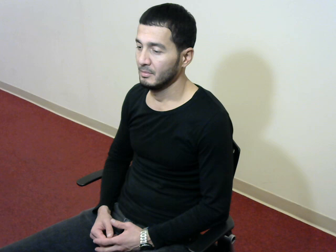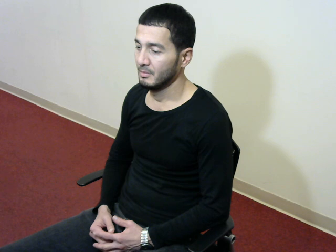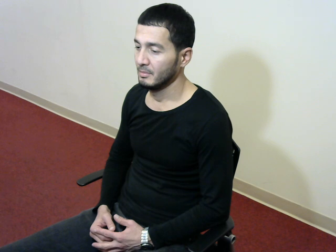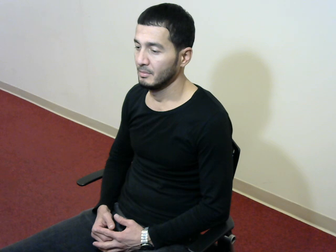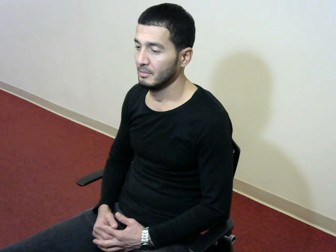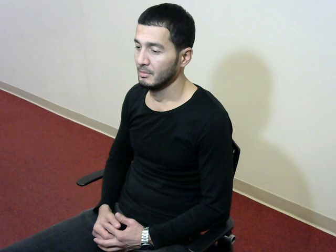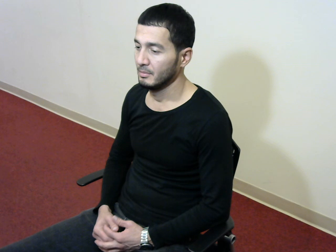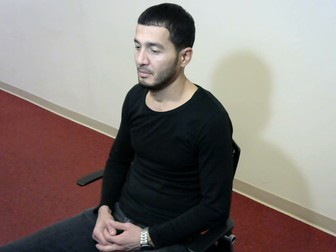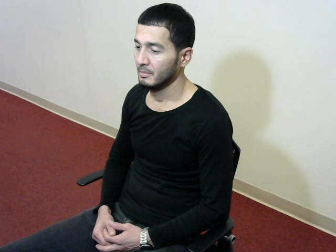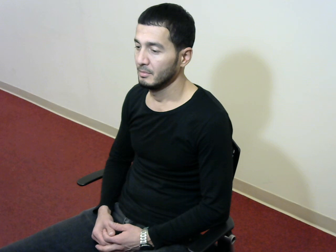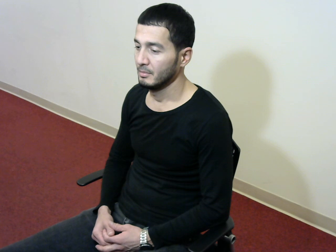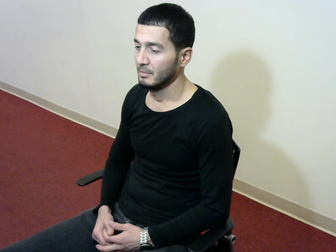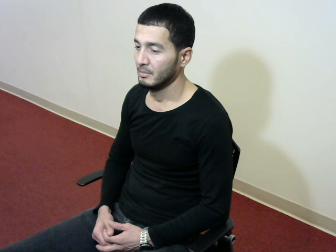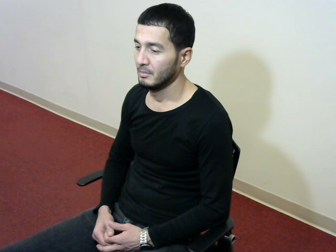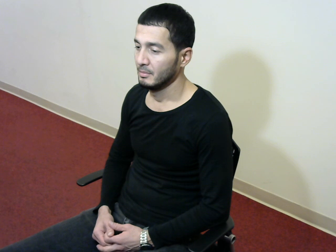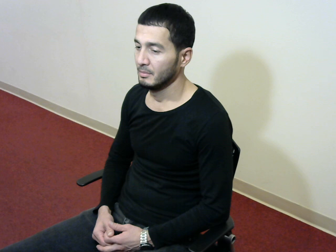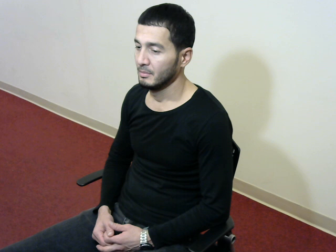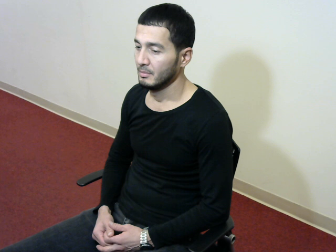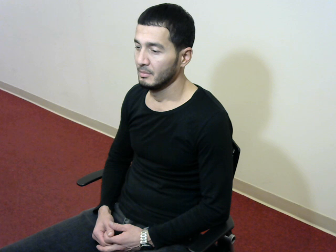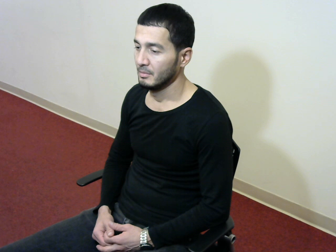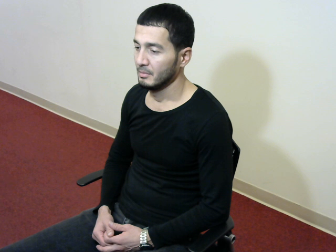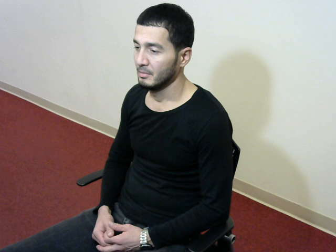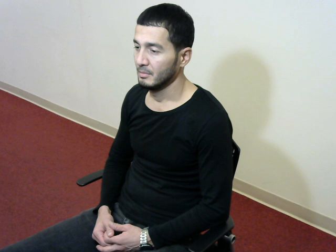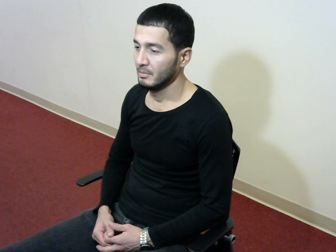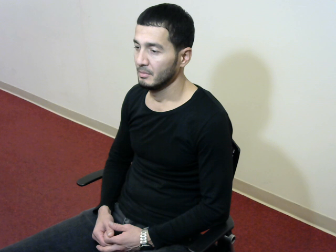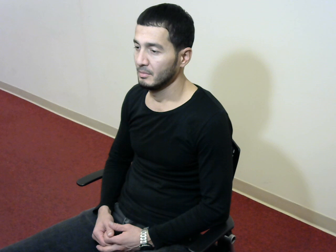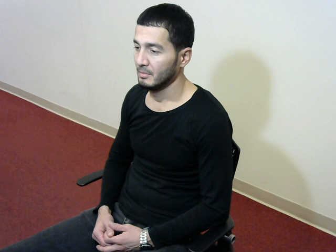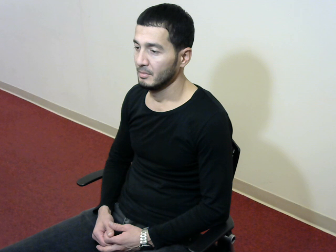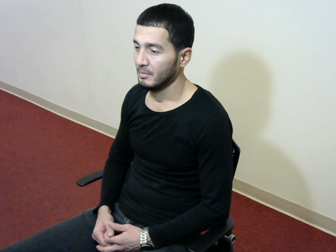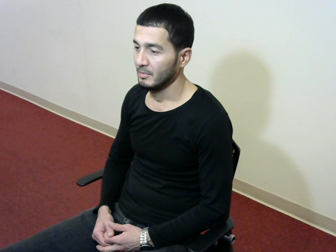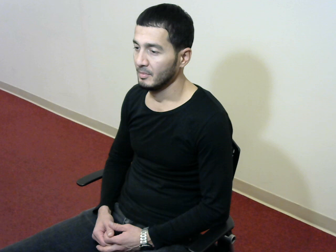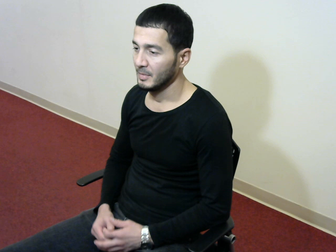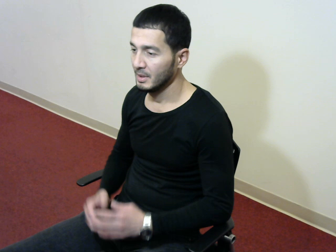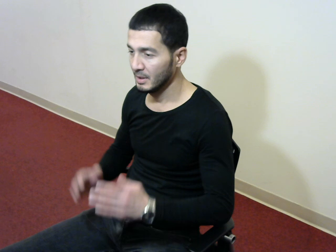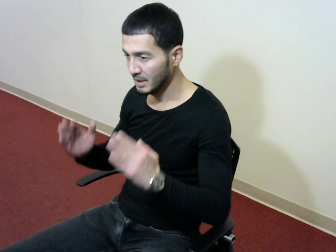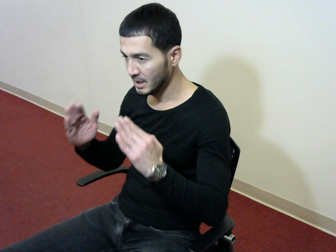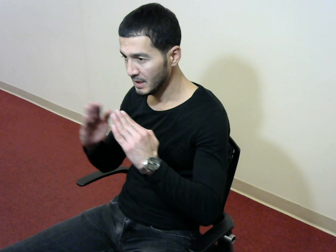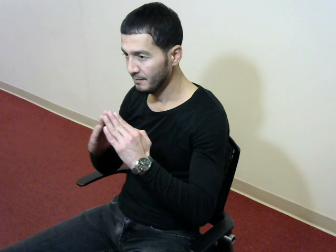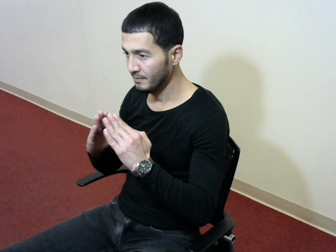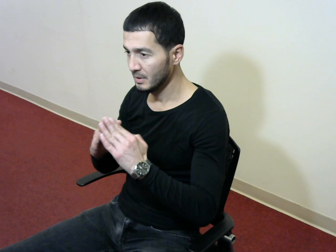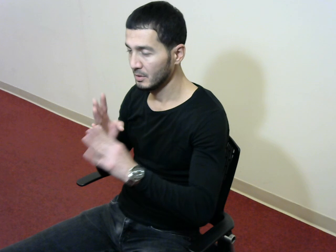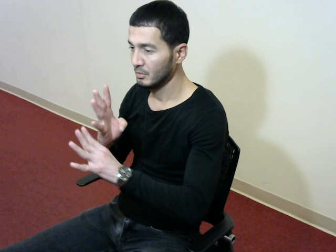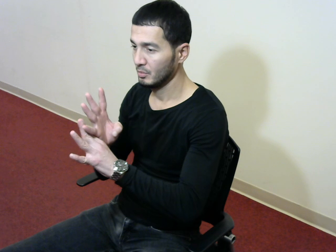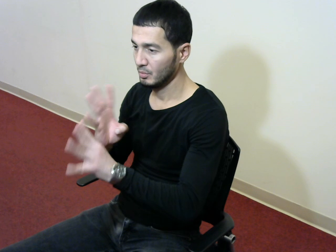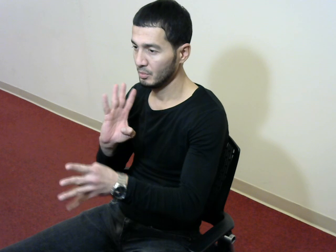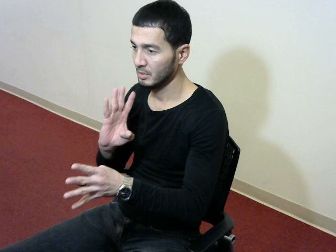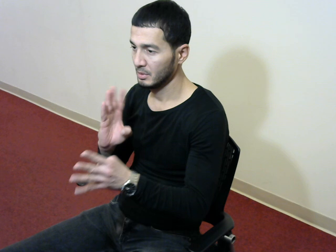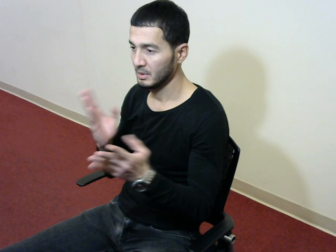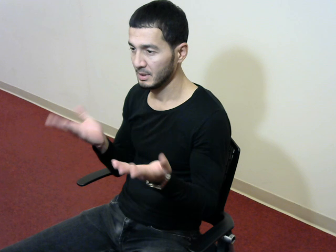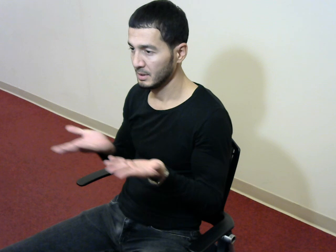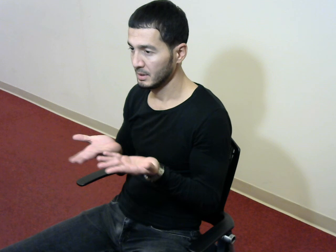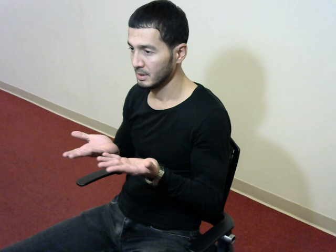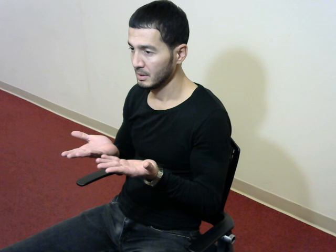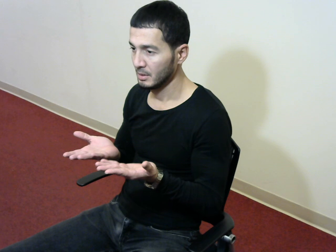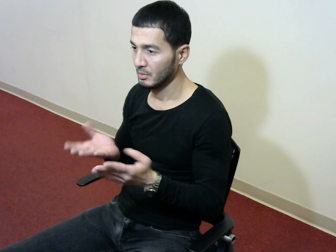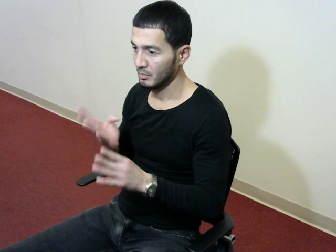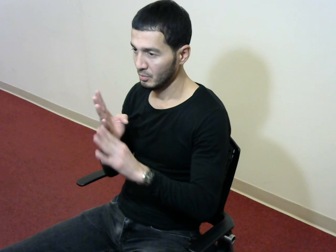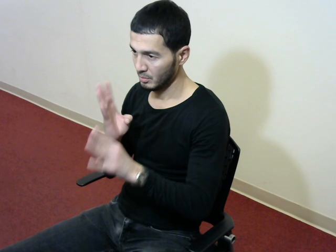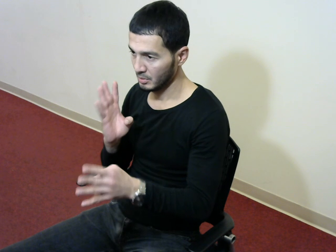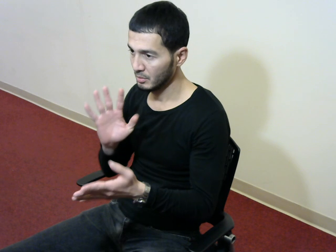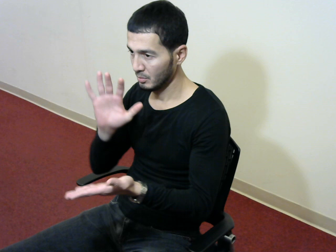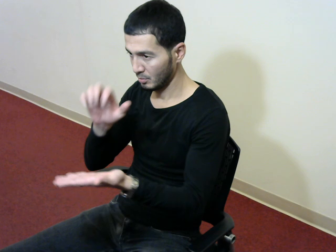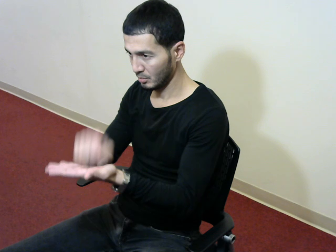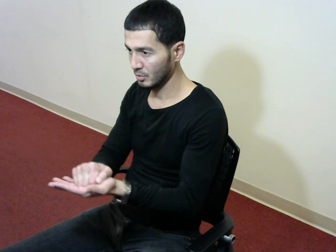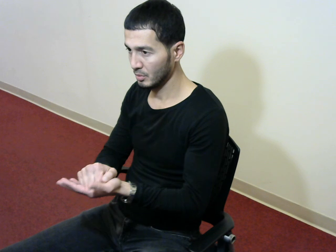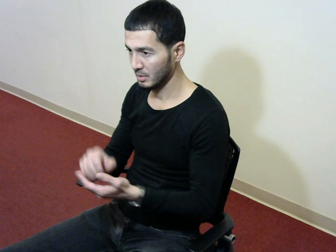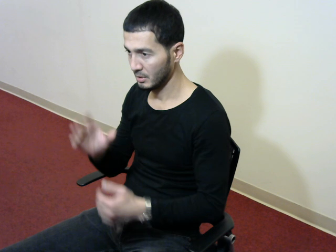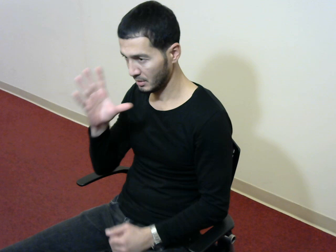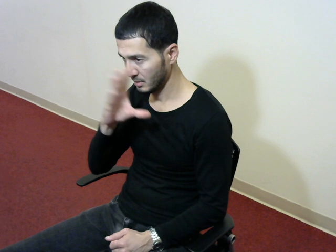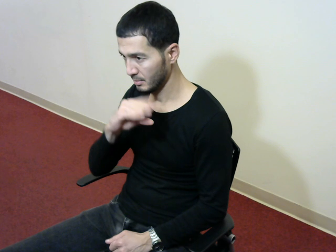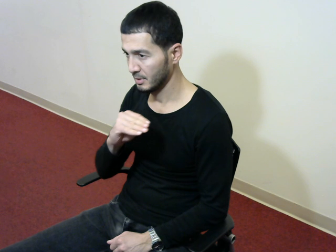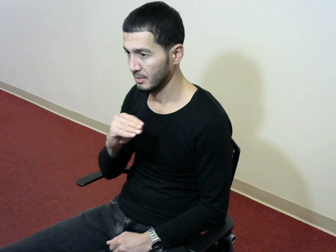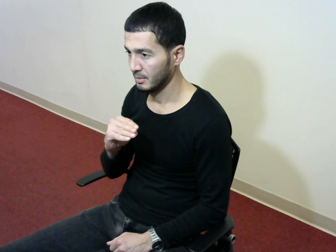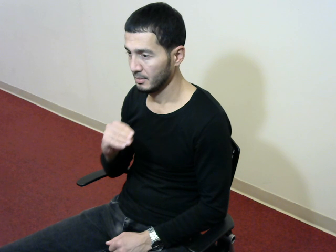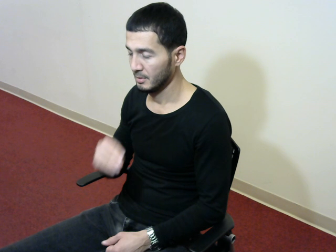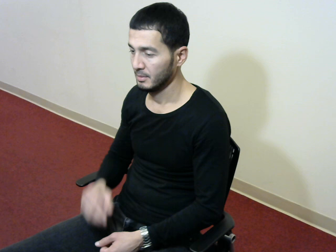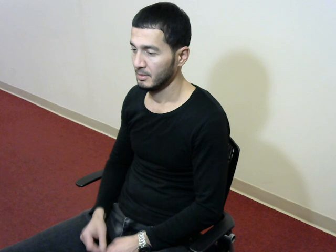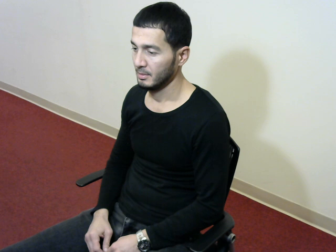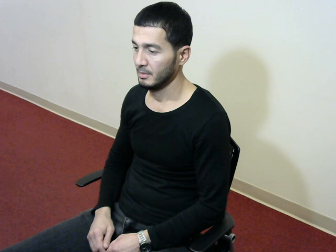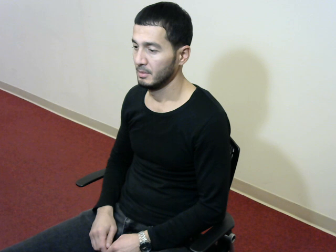Ev növbəsinə necə növbə tuta bilərəm?